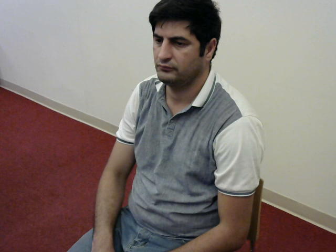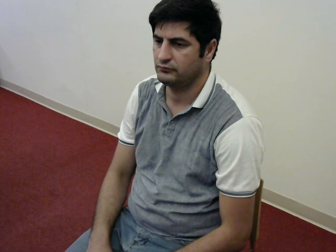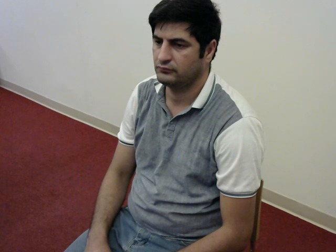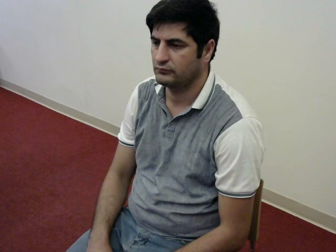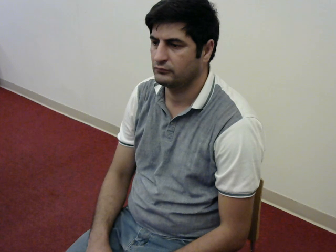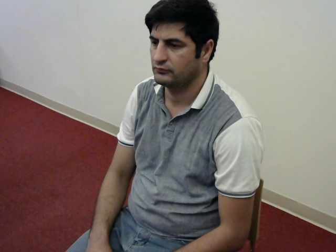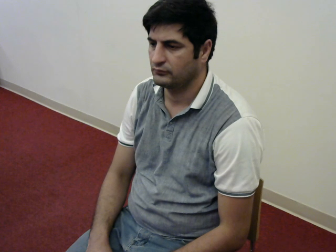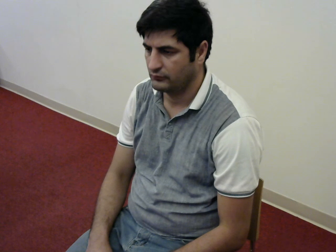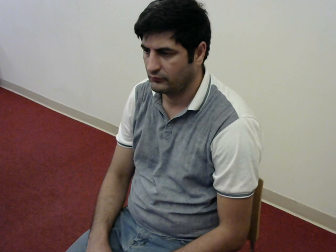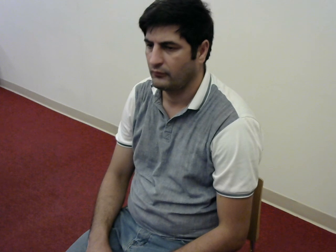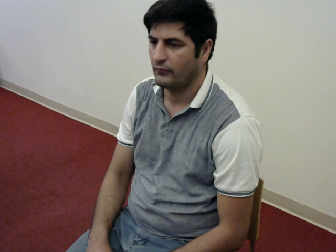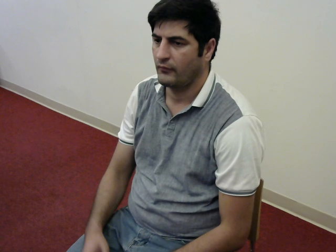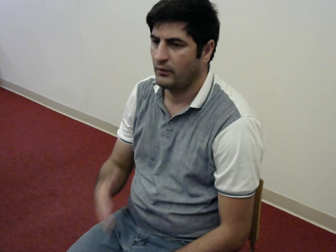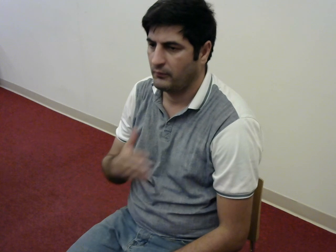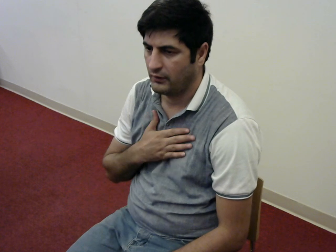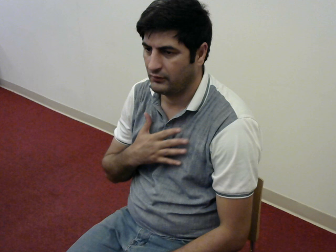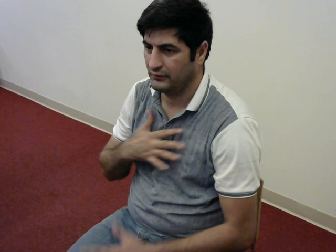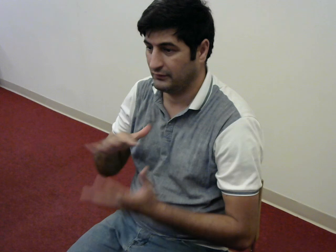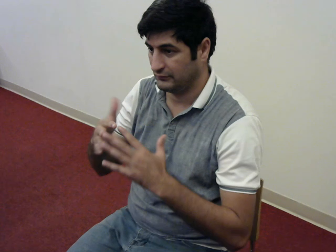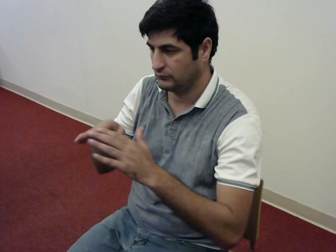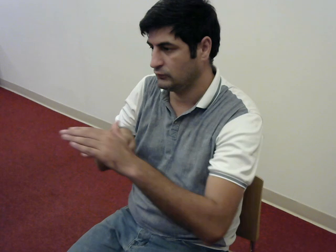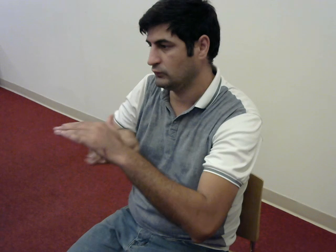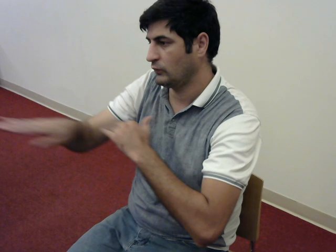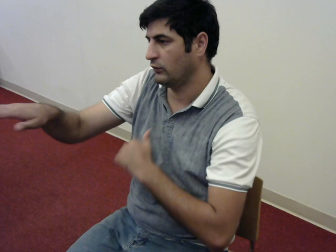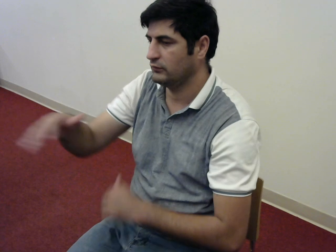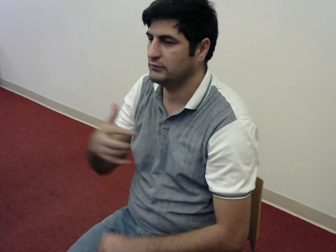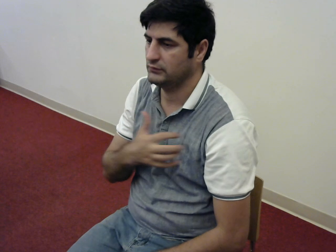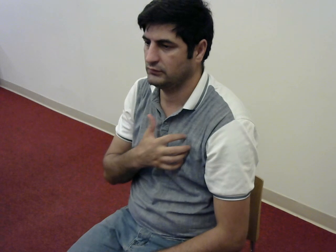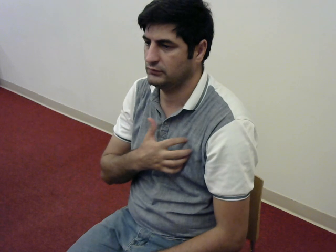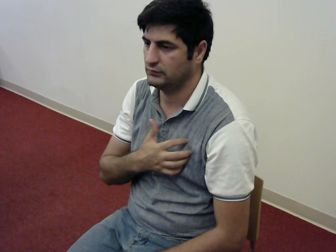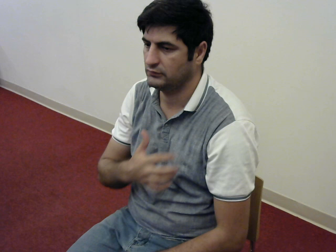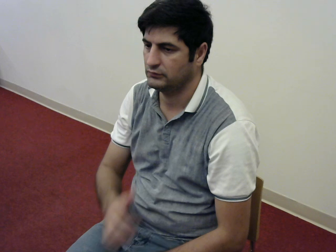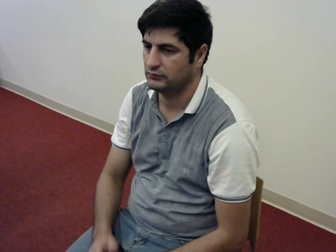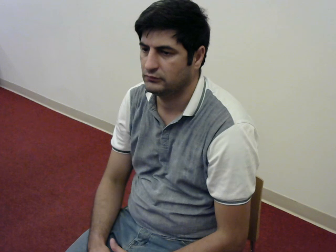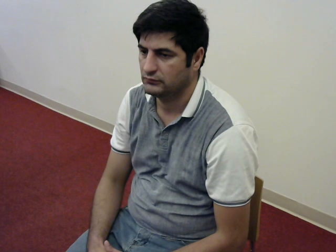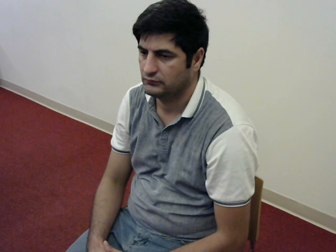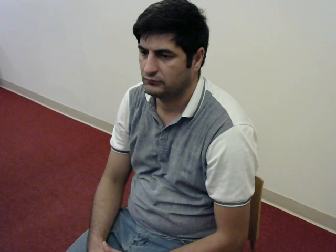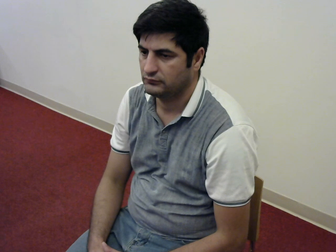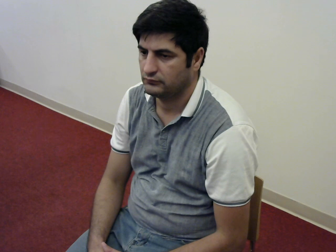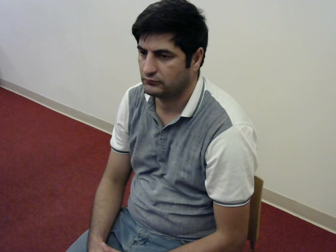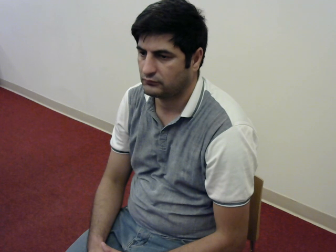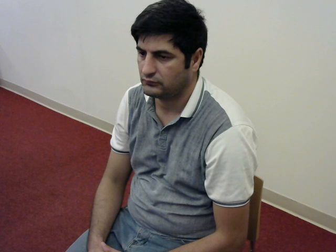Mən kəndə getmək istəyirəm